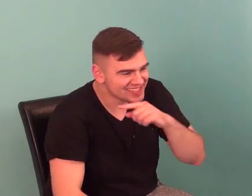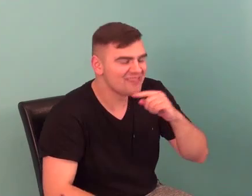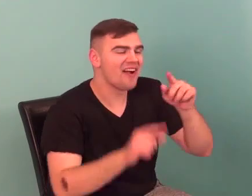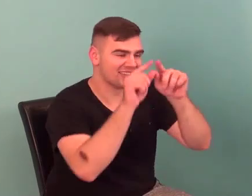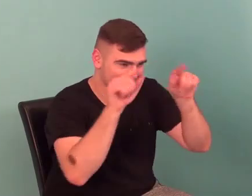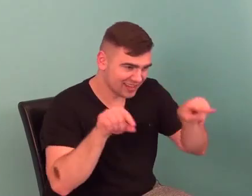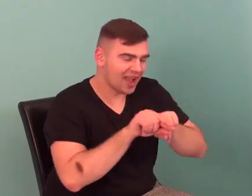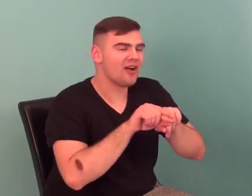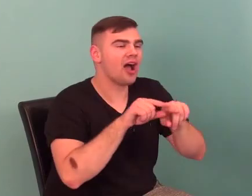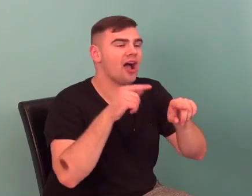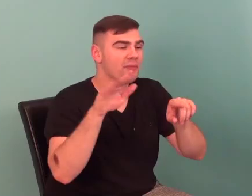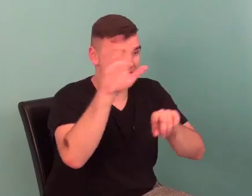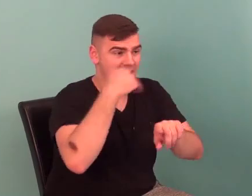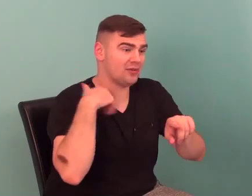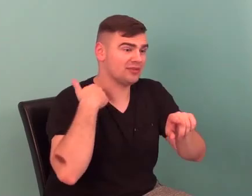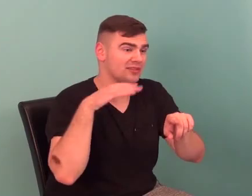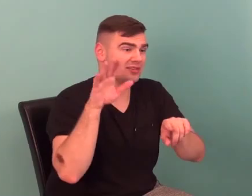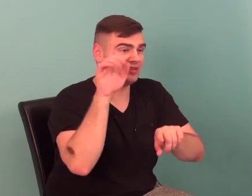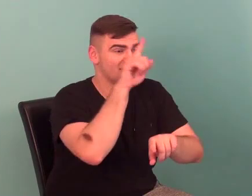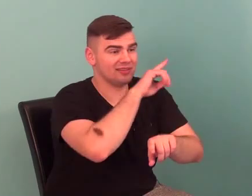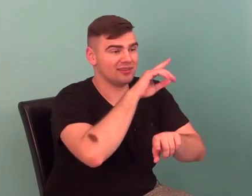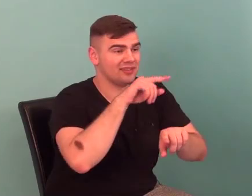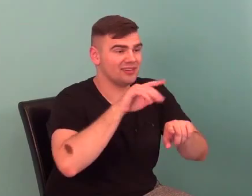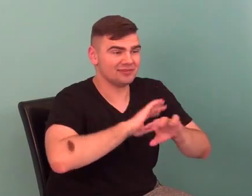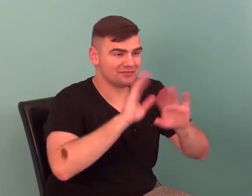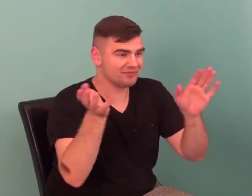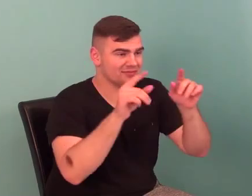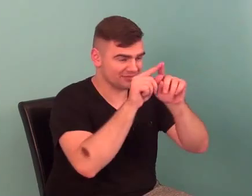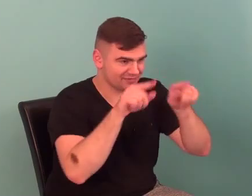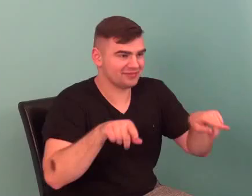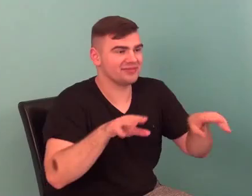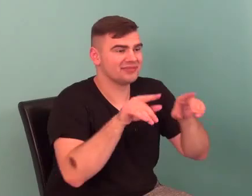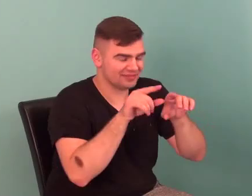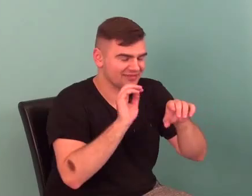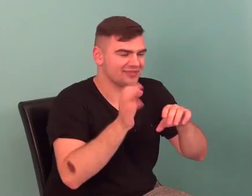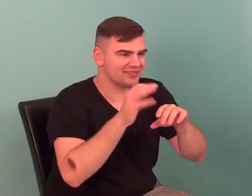Czerwony trójkąt i białe tło? Bez tła? Dobrze.